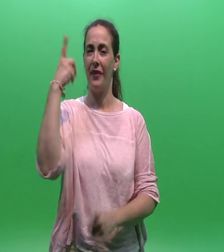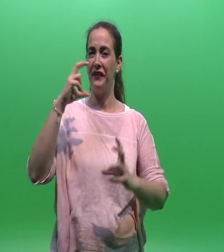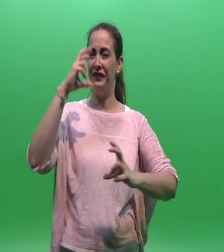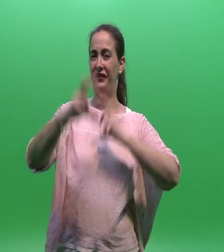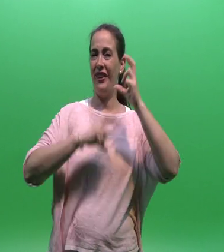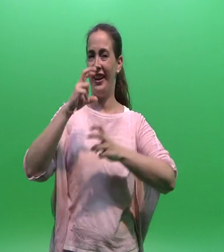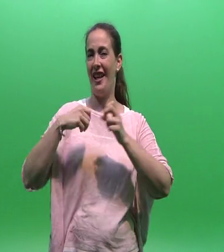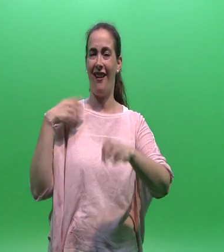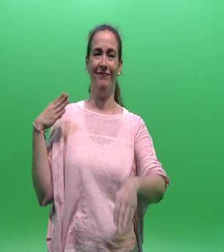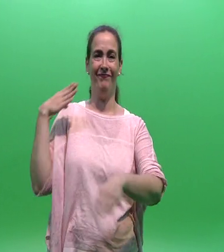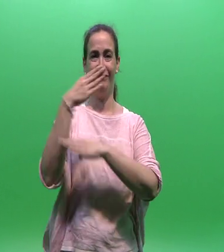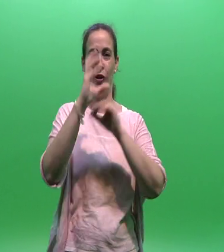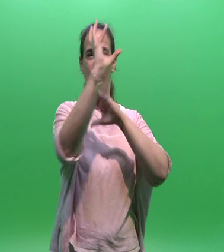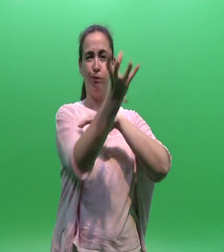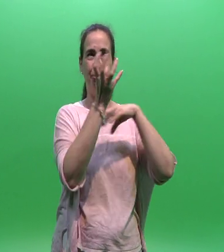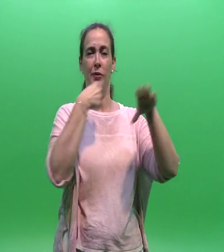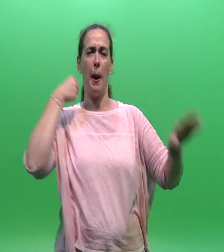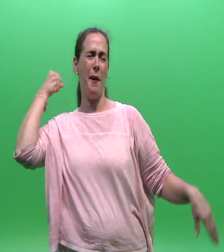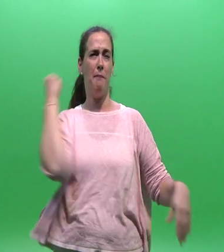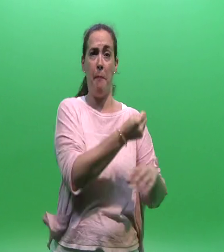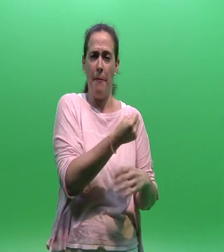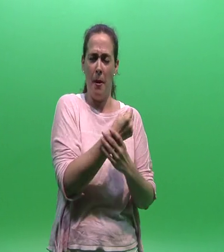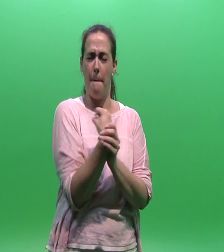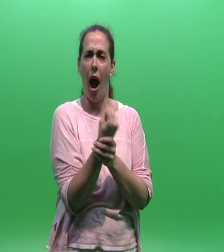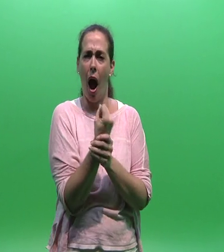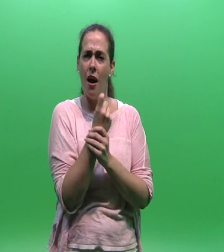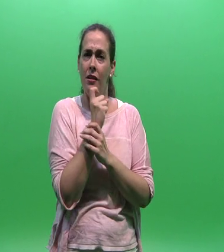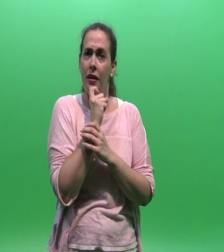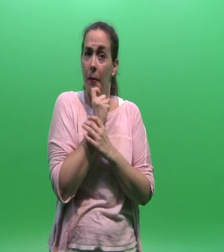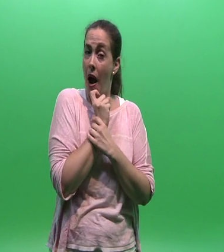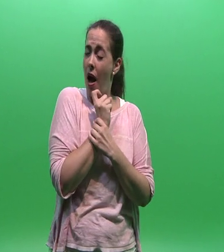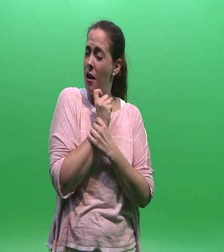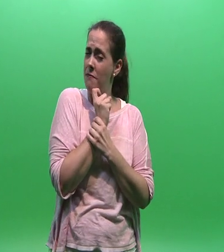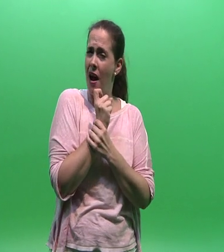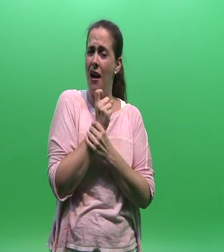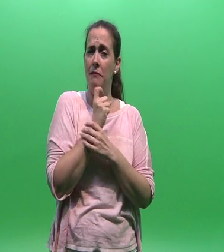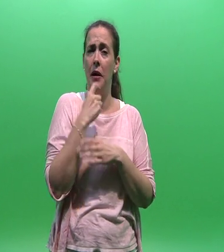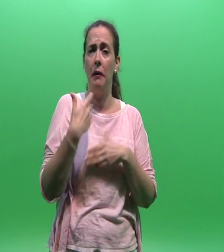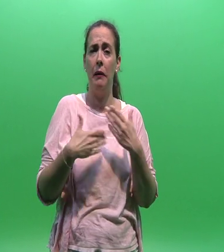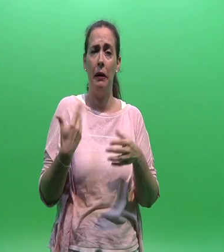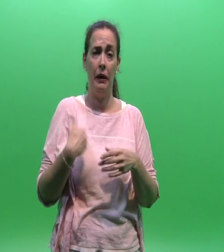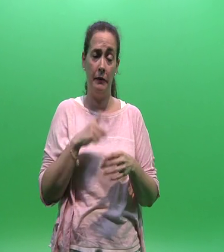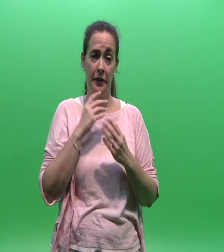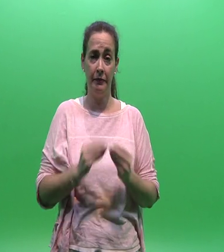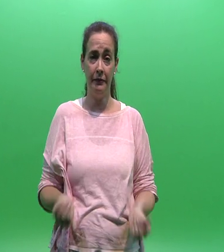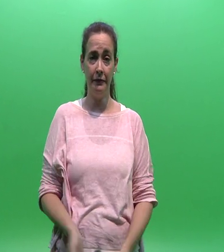Vaig anar a la fira i vaig donar un cop de puny a la màquina de boxe i em vaig fer mal al canell, però al cap d'una estona el dolor va desparèixer.